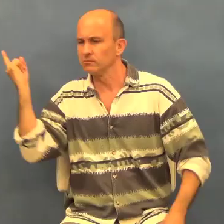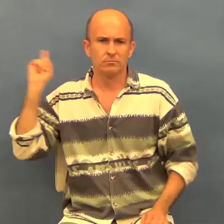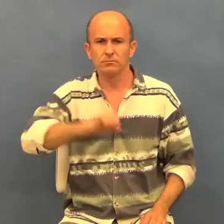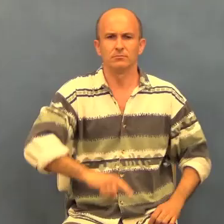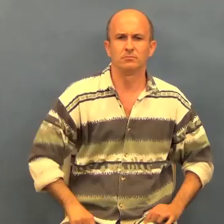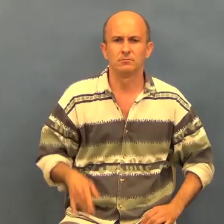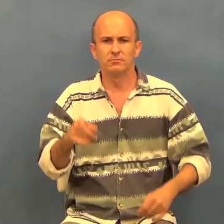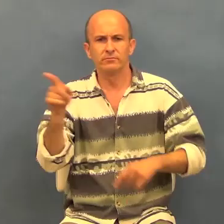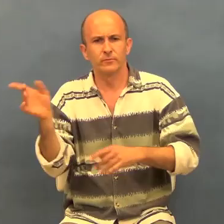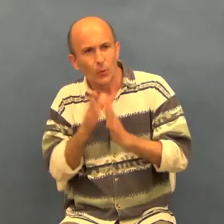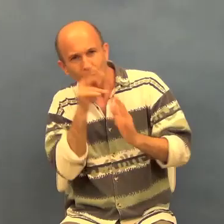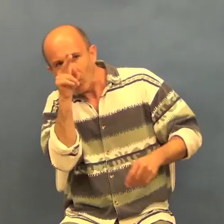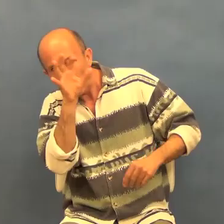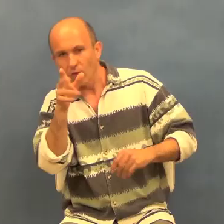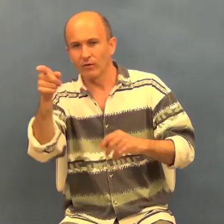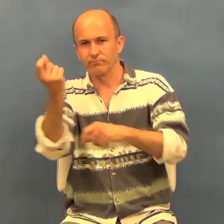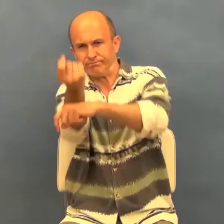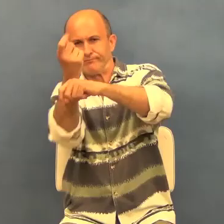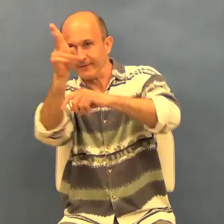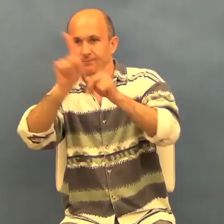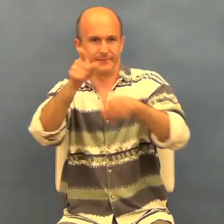Chłopiec zaciera ręce i rzuca kamieniem w kolejne okno.